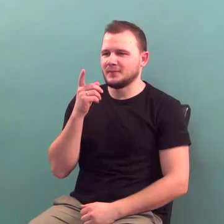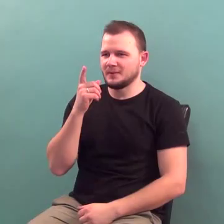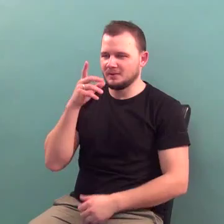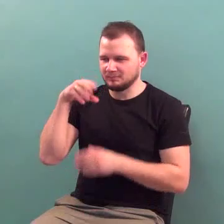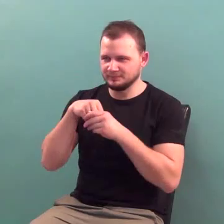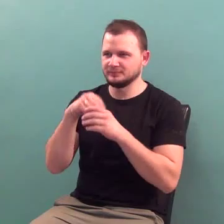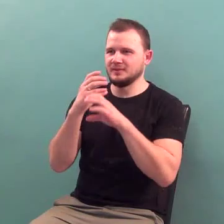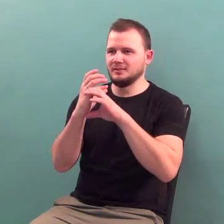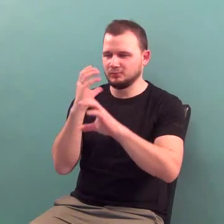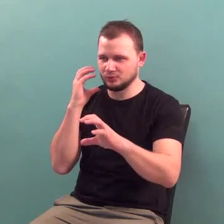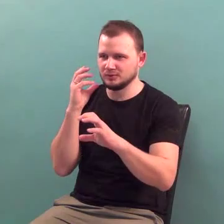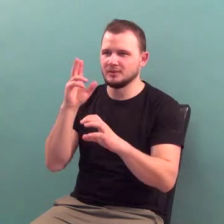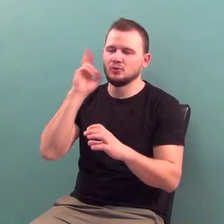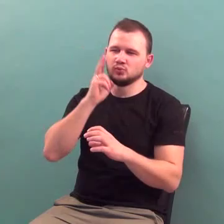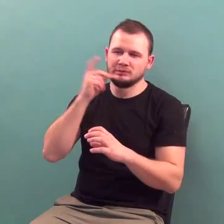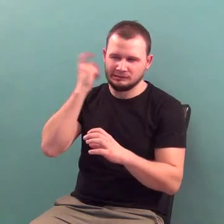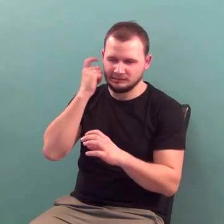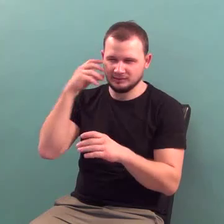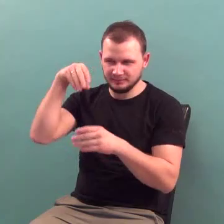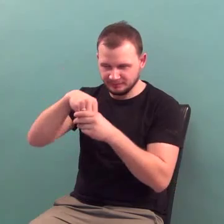W autobusie są Głusi i słyszący.